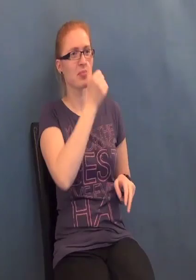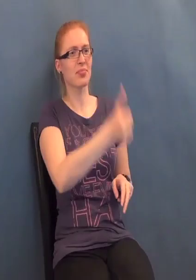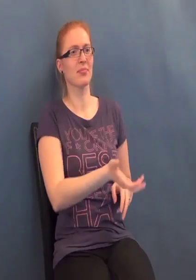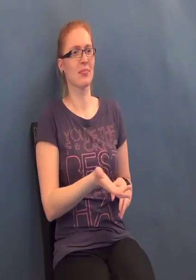Nie mogę.